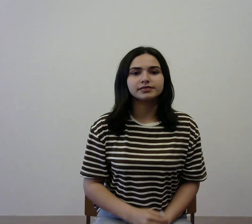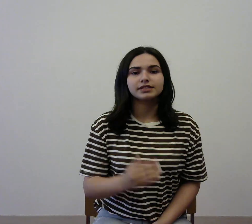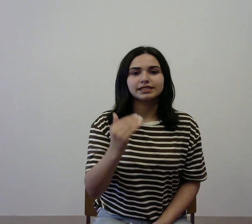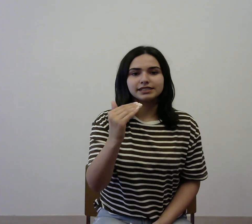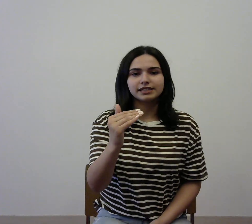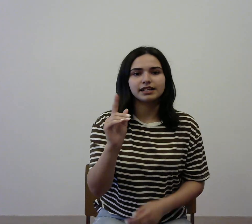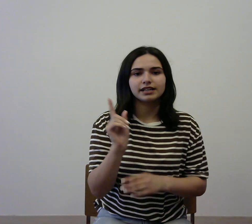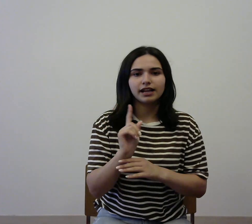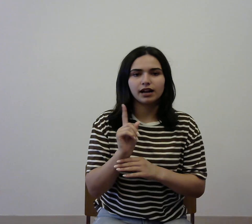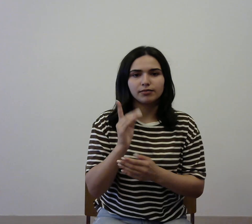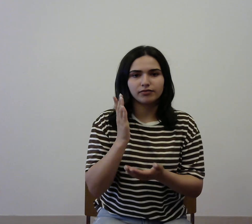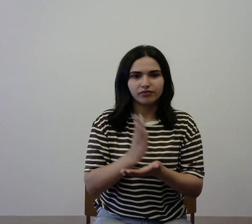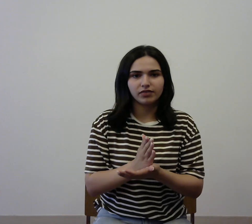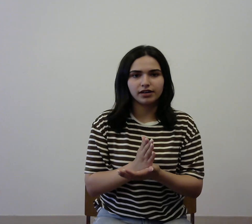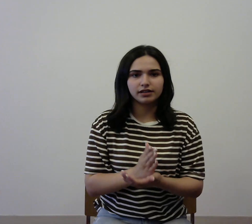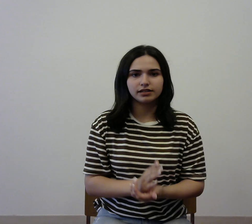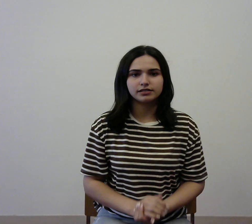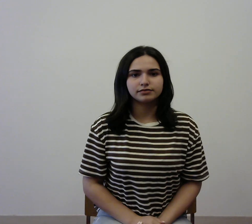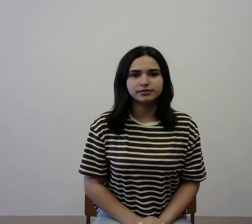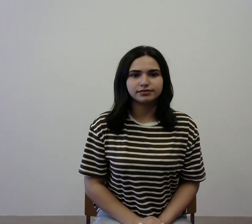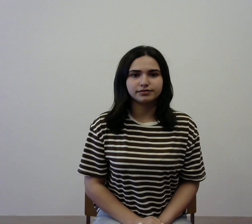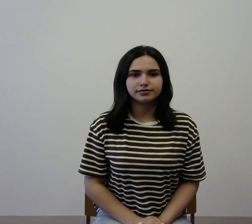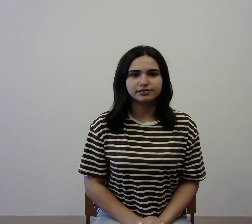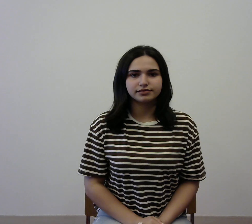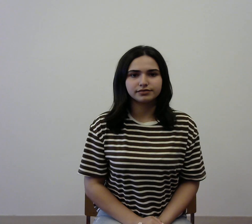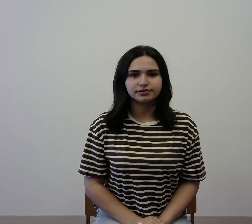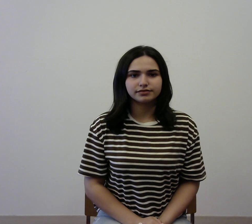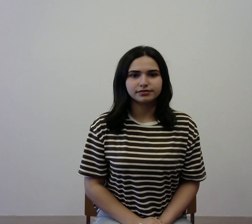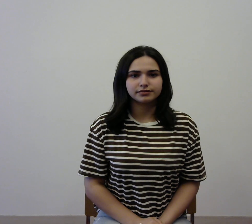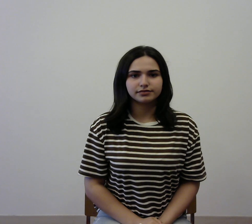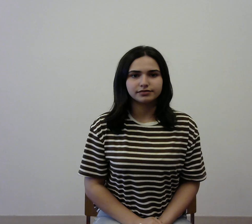Sizdə qələm varmı?